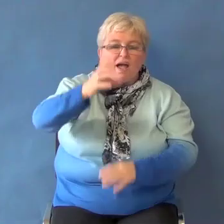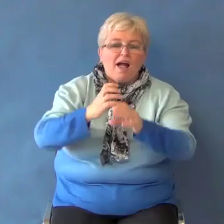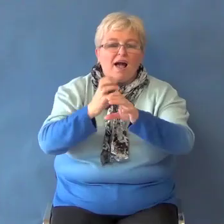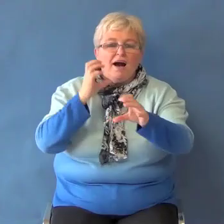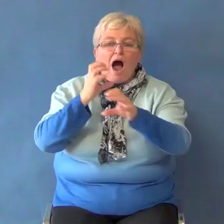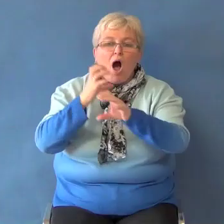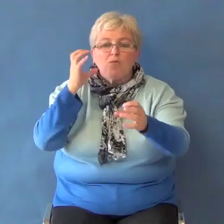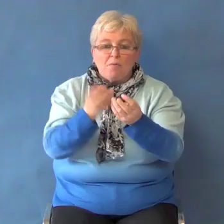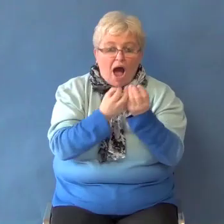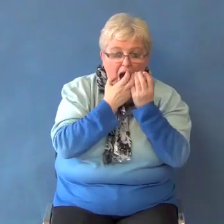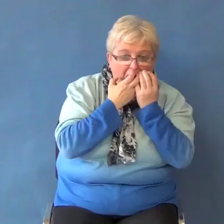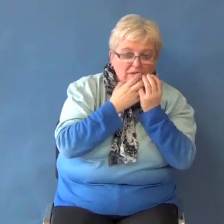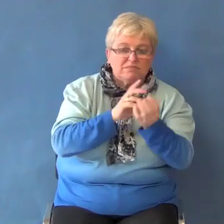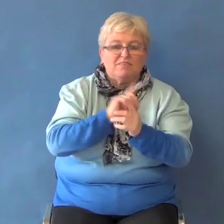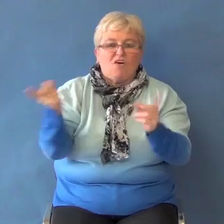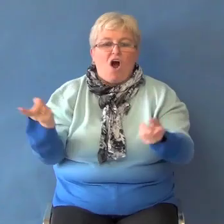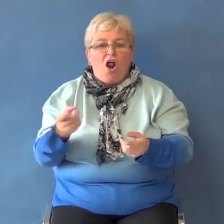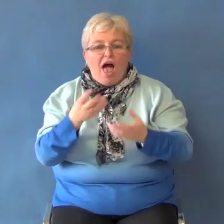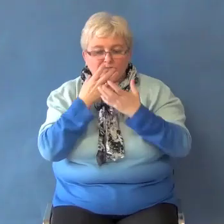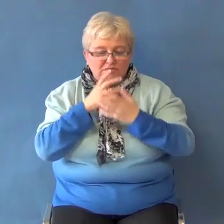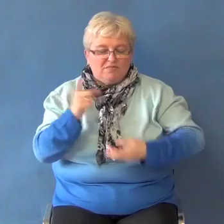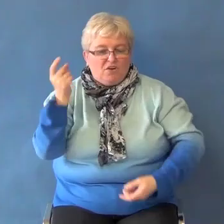Nie wolno jeść w autobusie hamburgerów, nie wolno jeść hamburgerów.